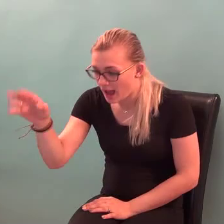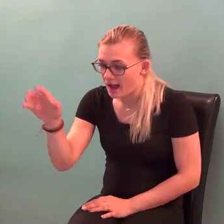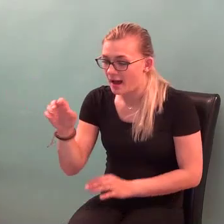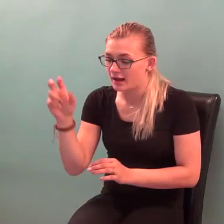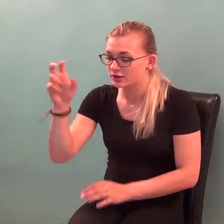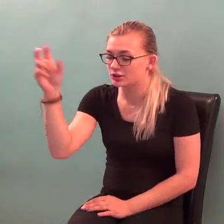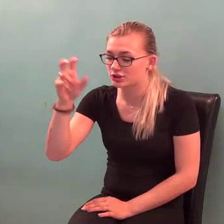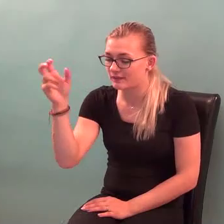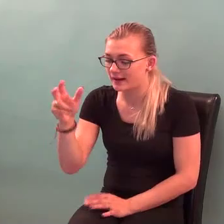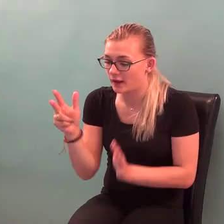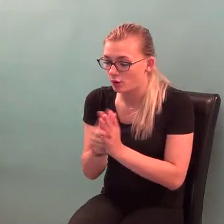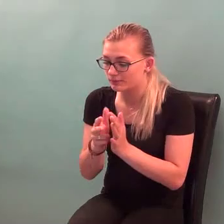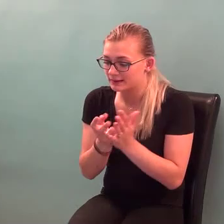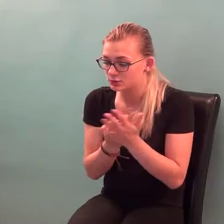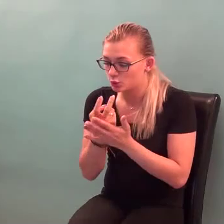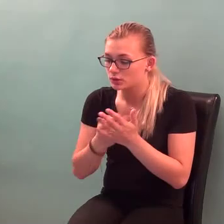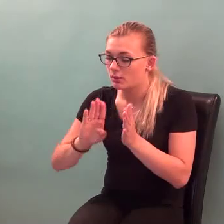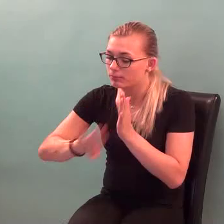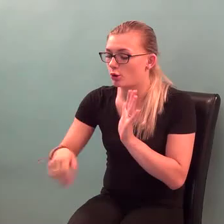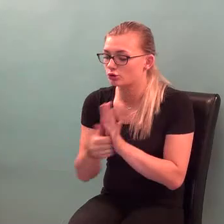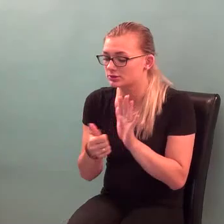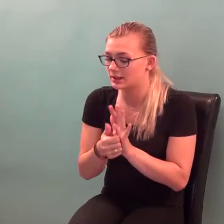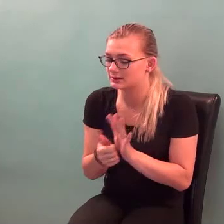A czwartek, osiemnastego lutego po szesnastej?